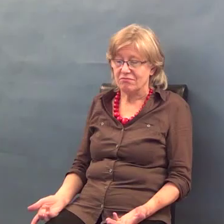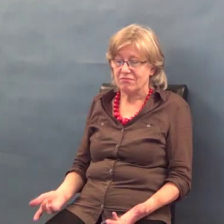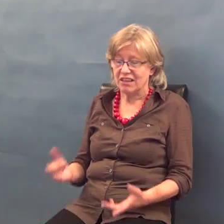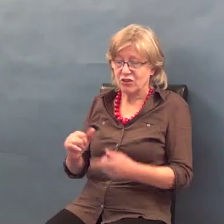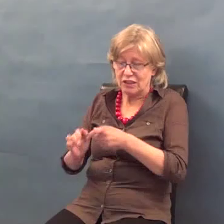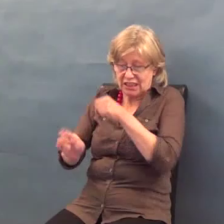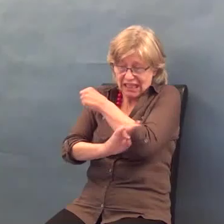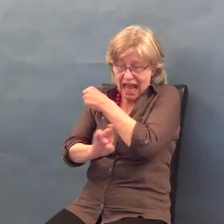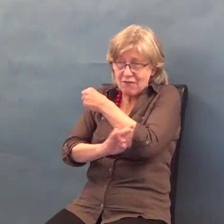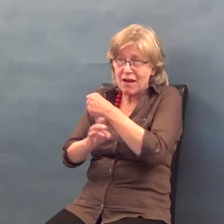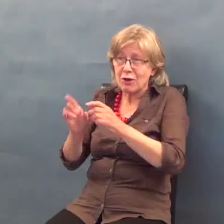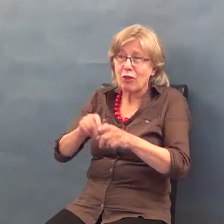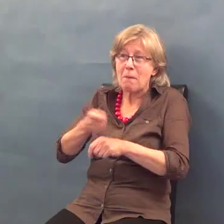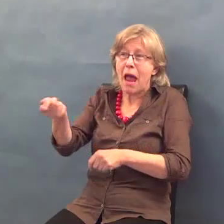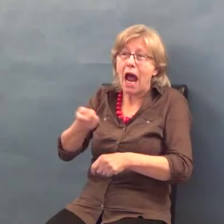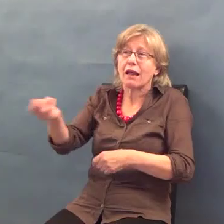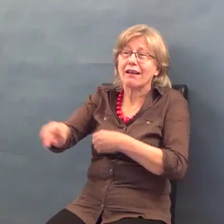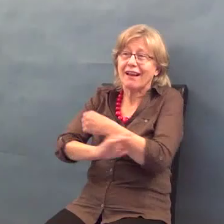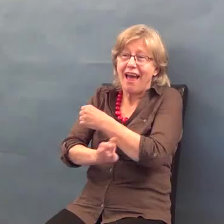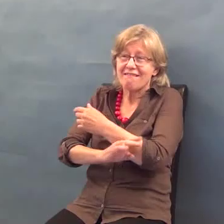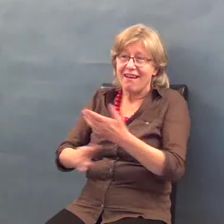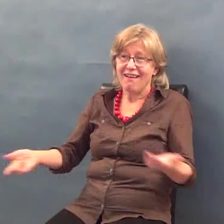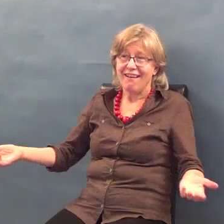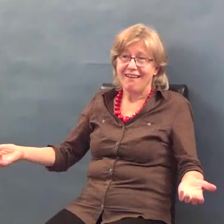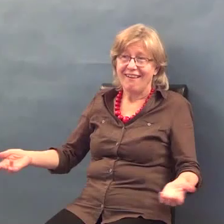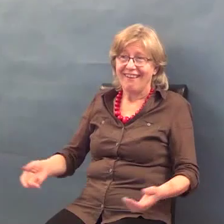To jest drzewo, może do pieca by się przydało.